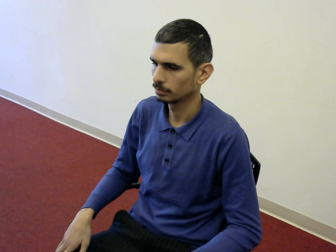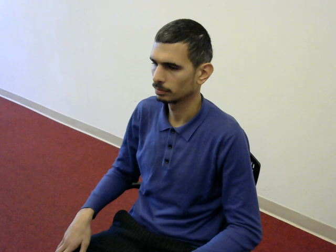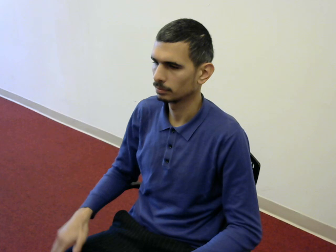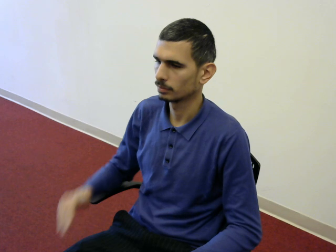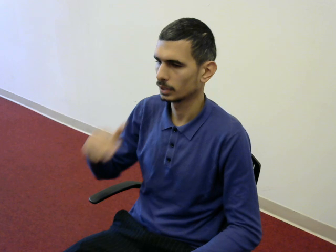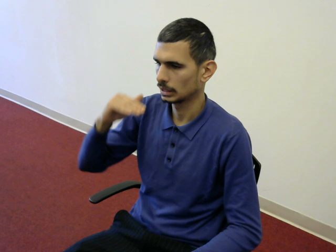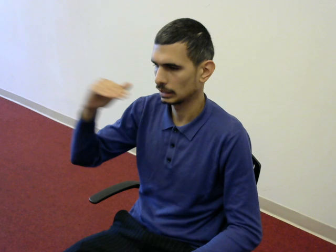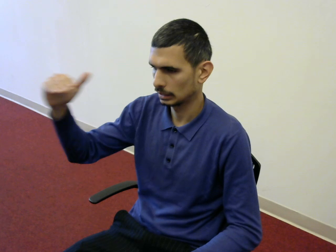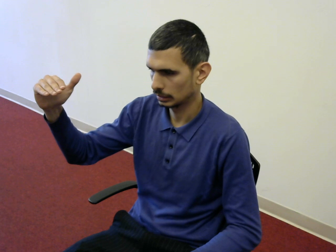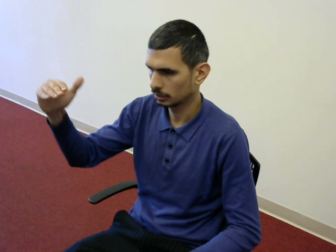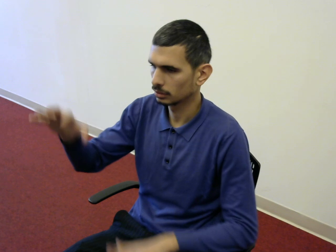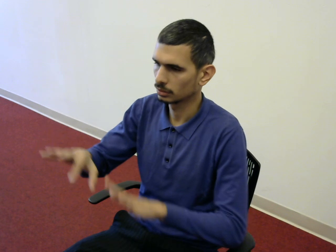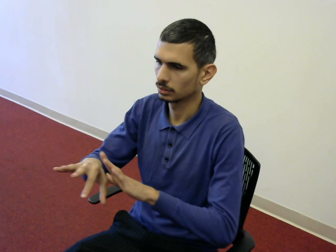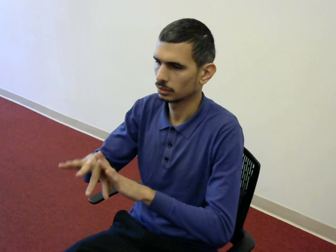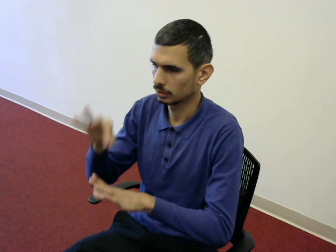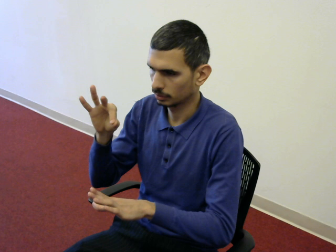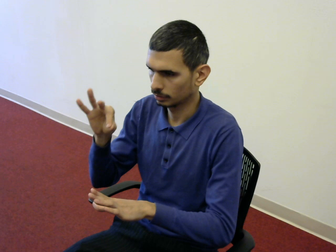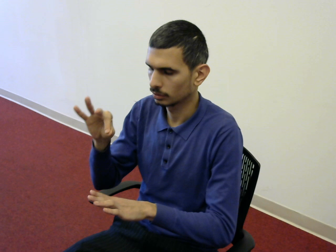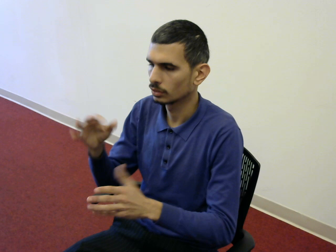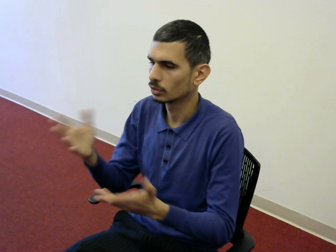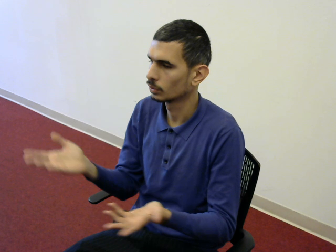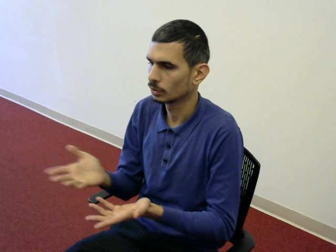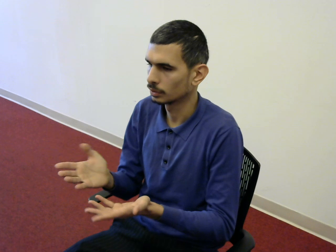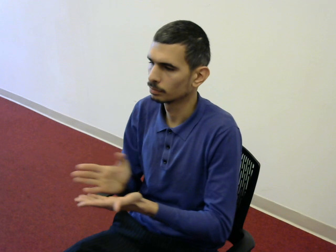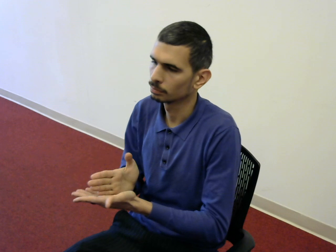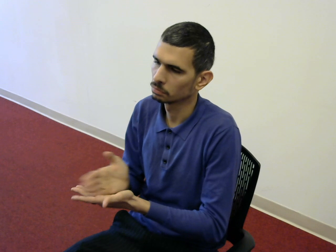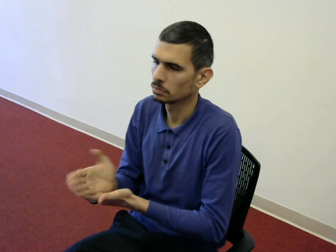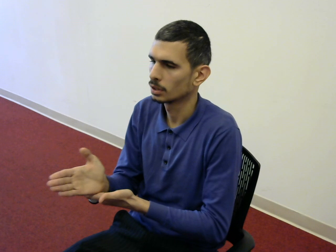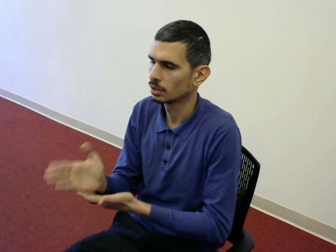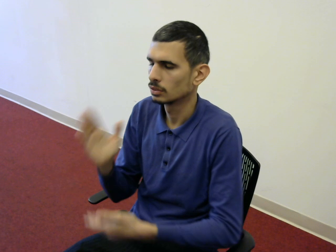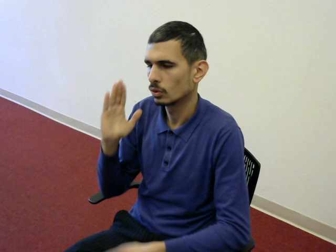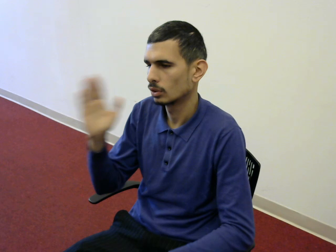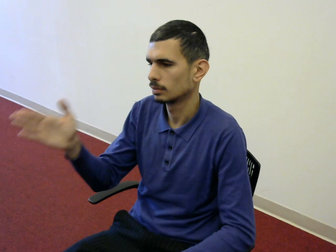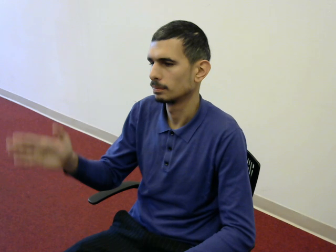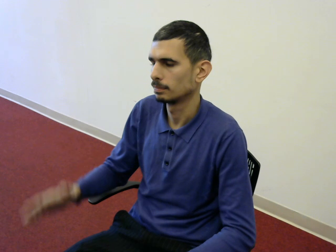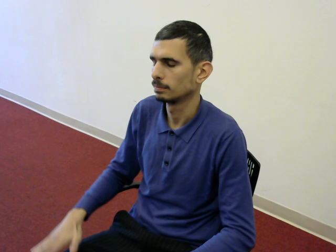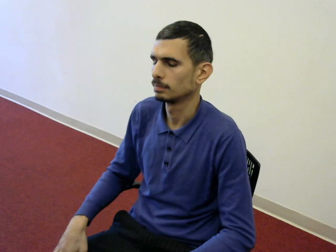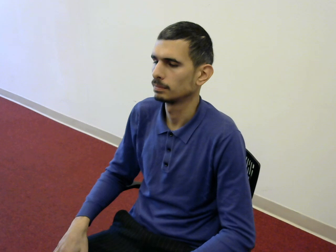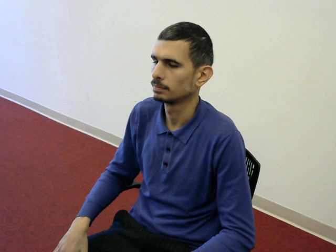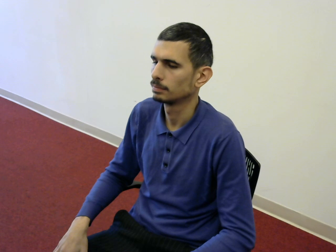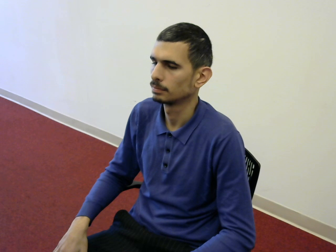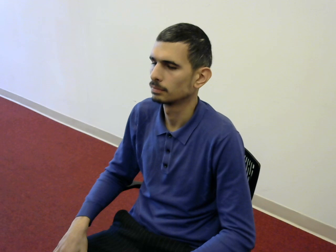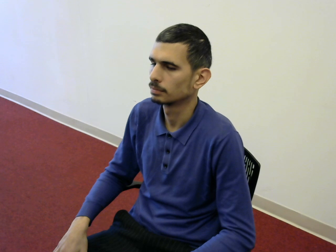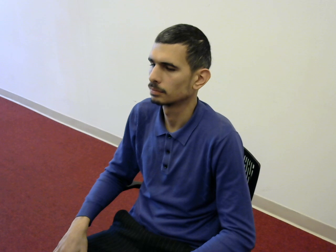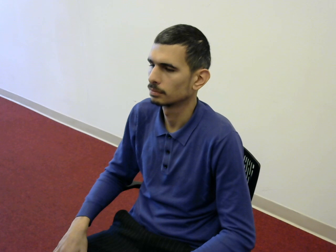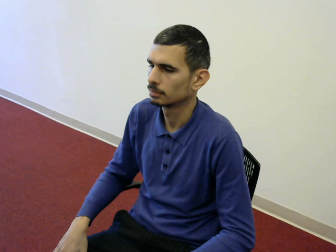Sizin seçiminiz hansı istiqamətdə olacaq?